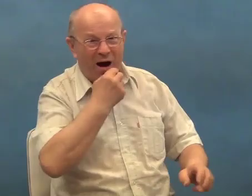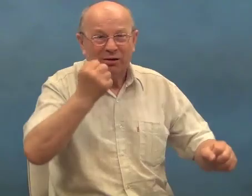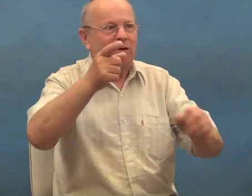Zniknął...